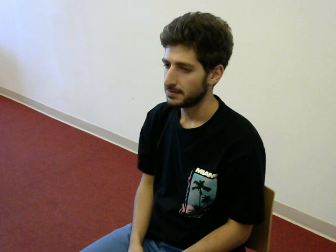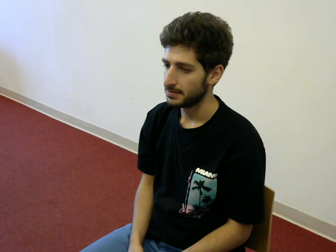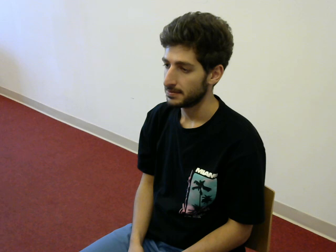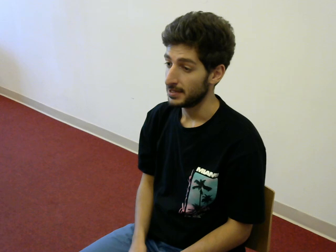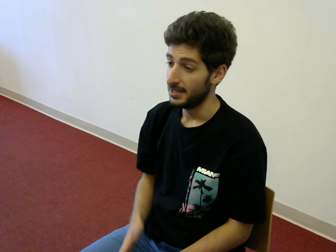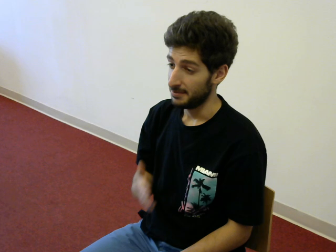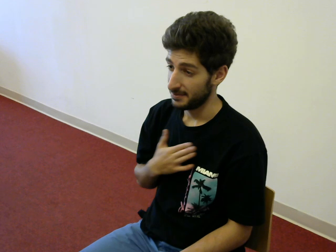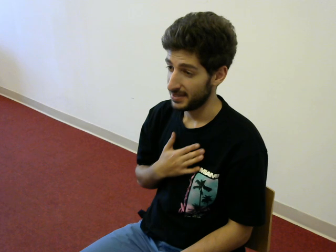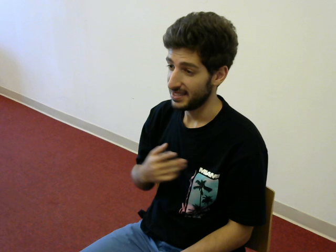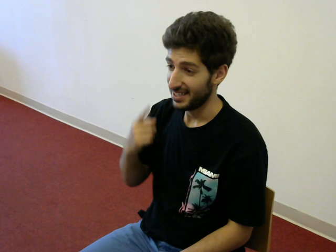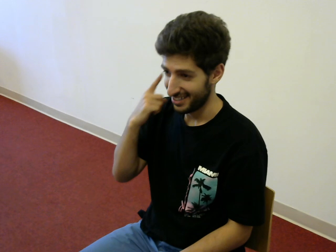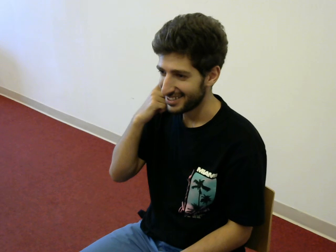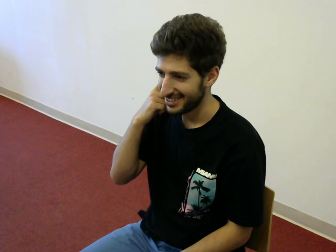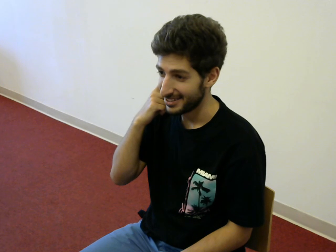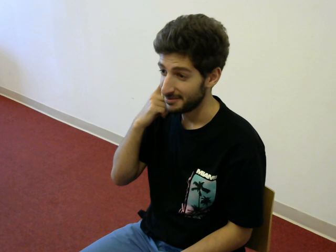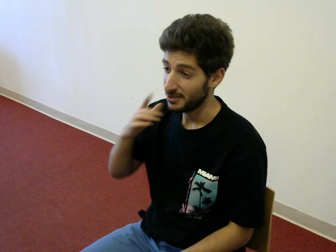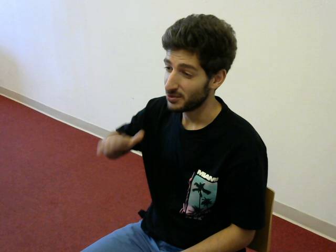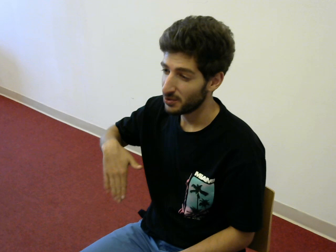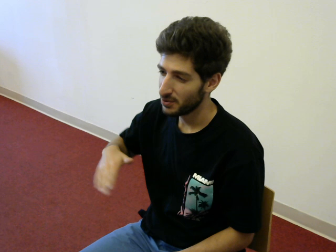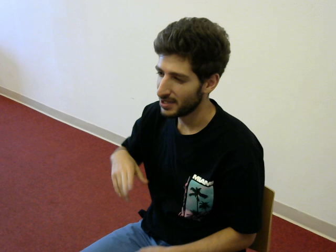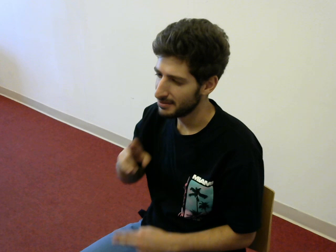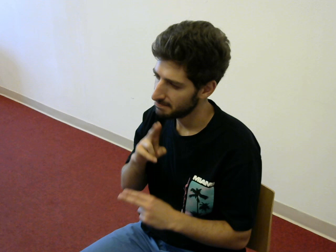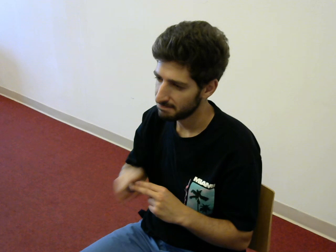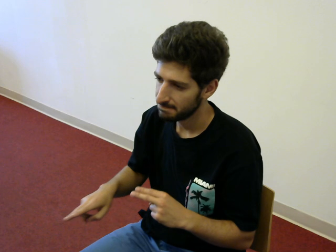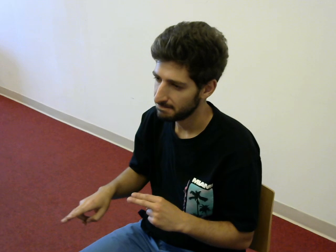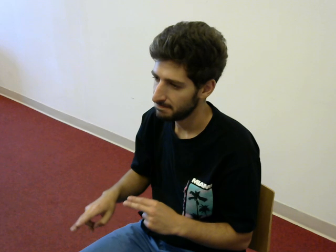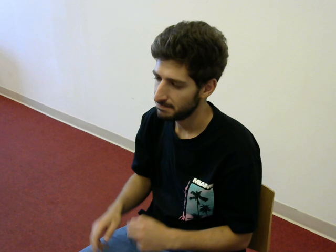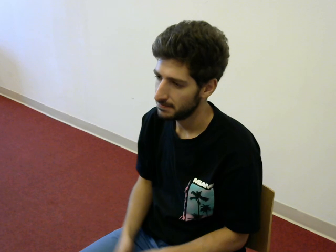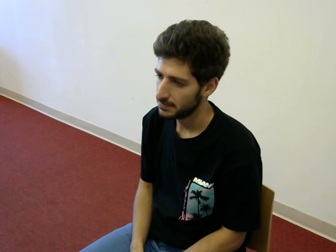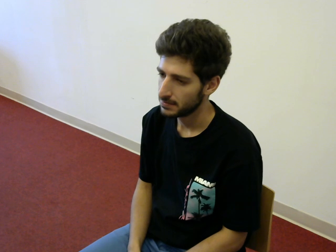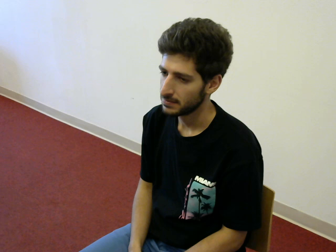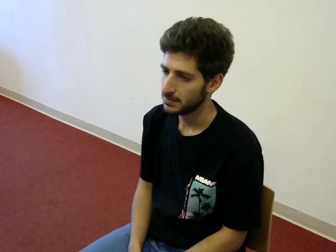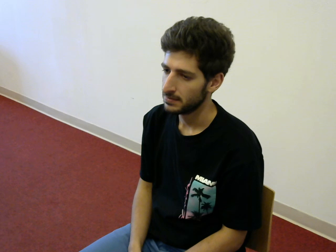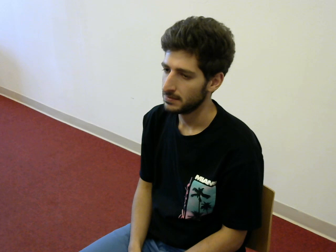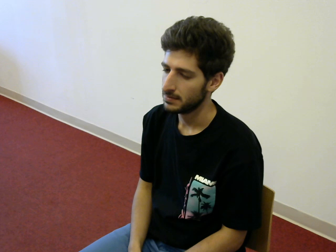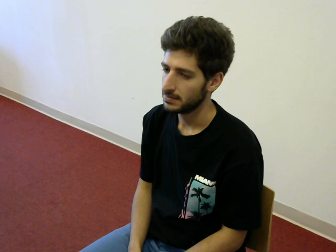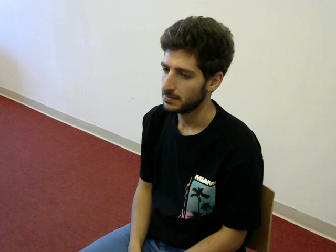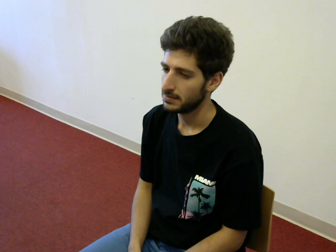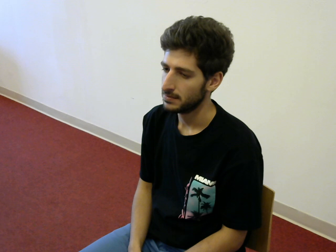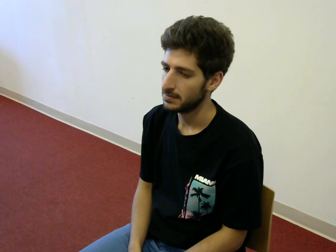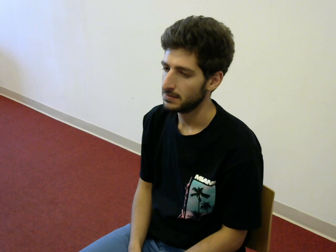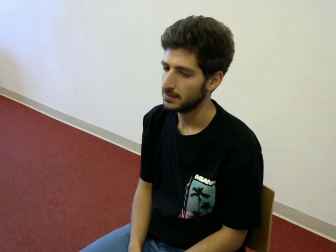Mən eşitməni sonradan itirmişəm